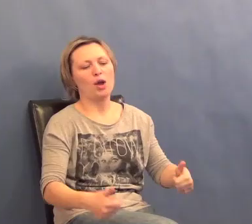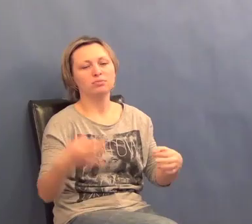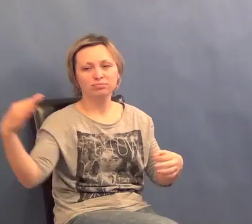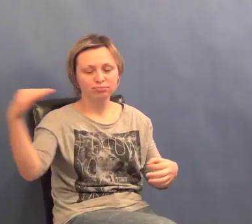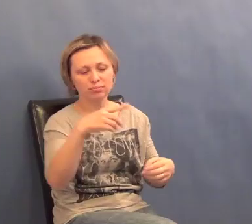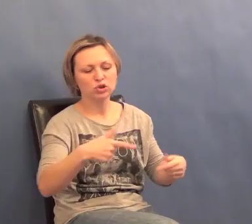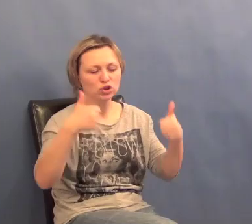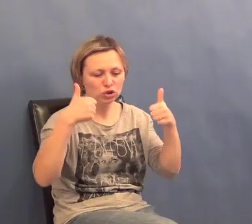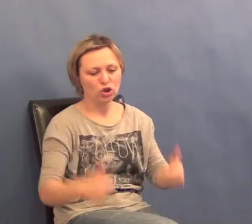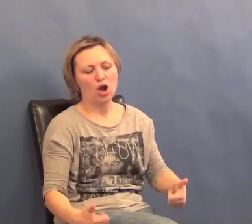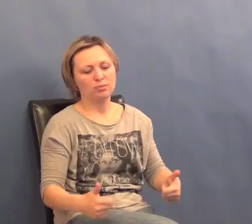Samochód powinien zatrzymać się.